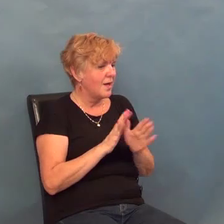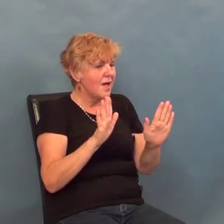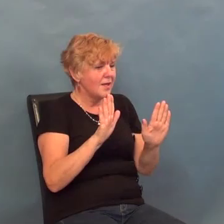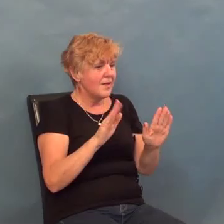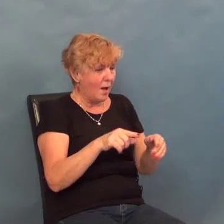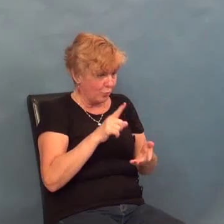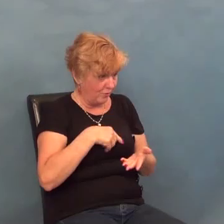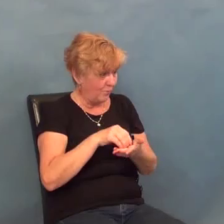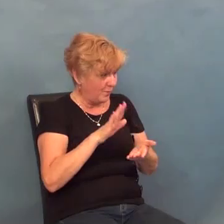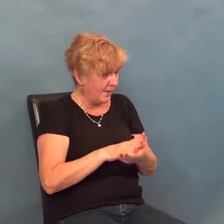Muszę to zapisać tak samo.